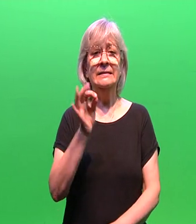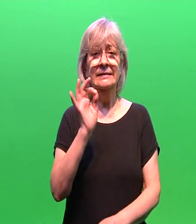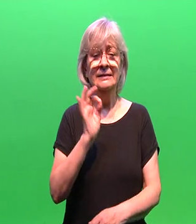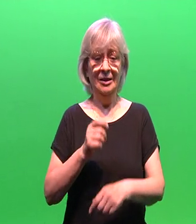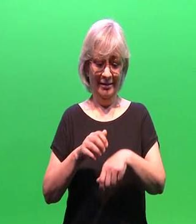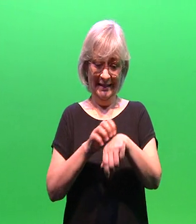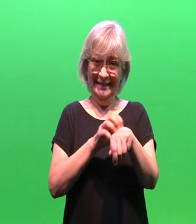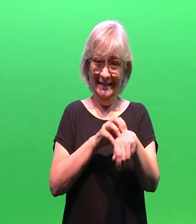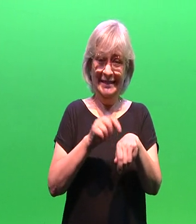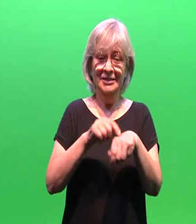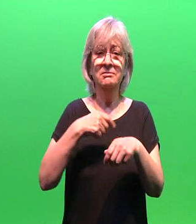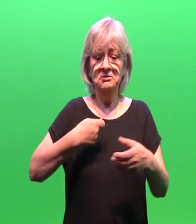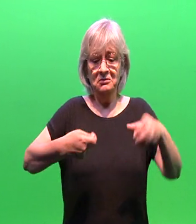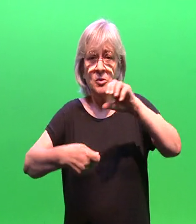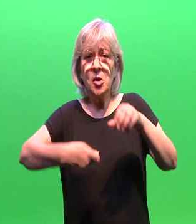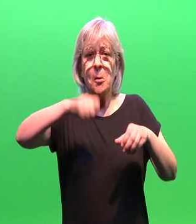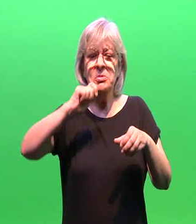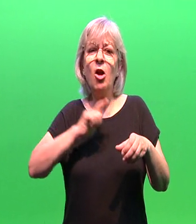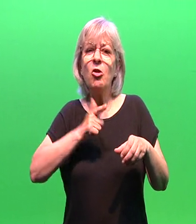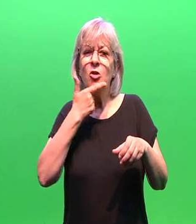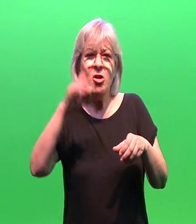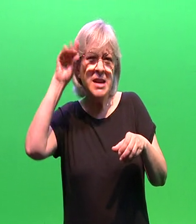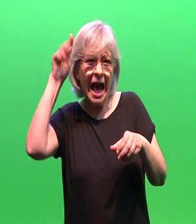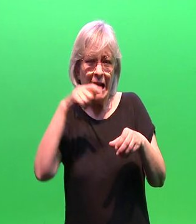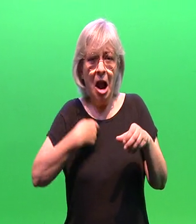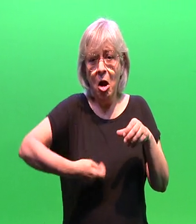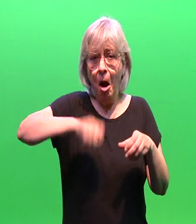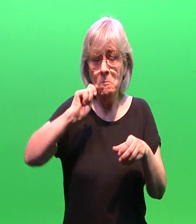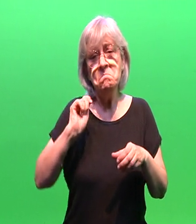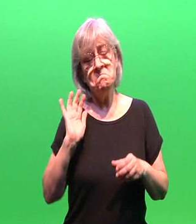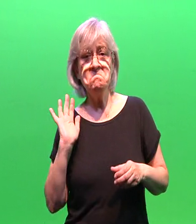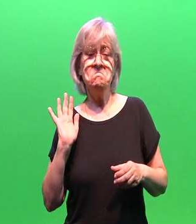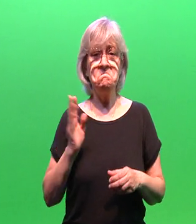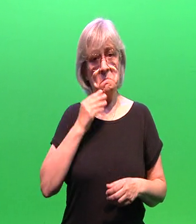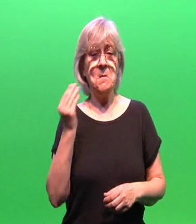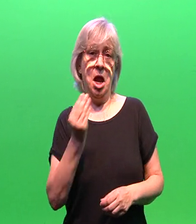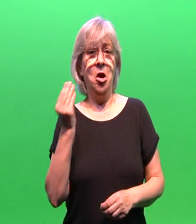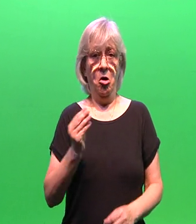Sí, em pica la taca i em prenc un xarop que és de color taronja, em va millor.